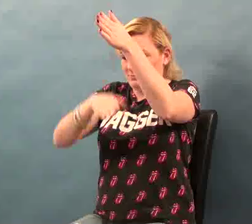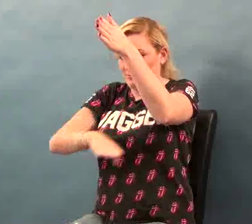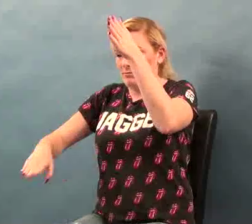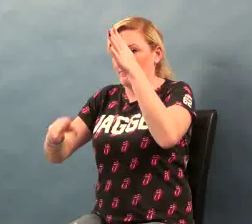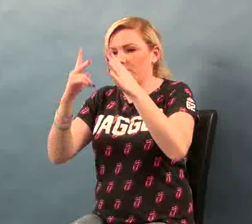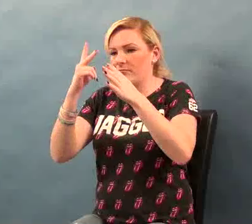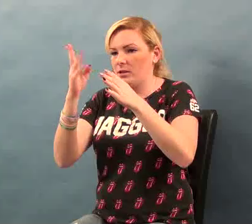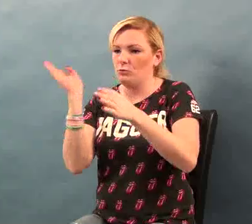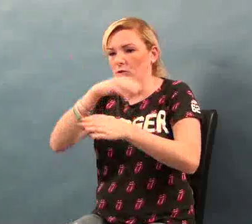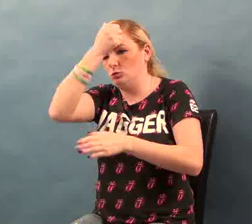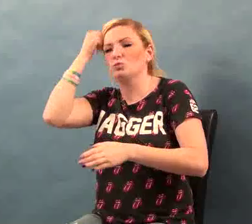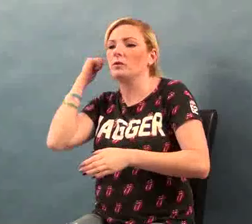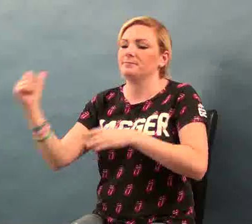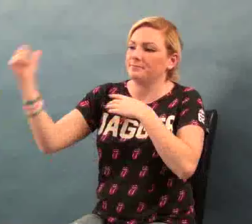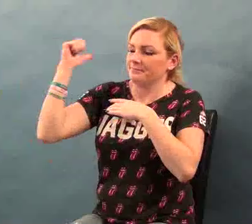Ma w nim dwie szyby.